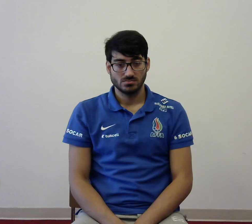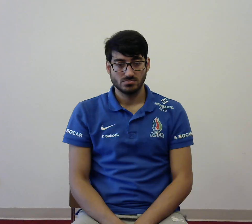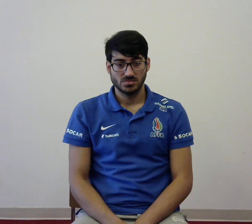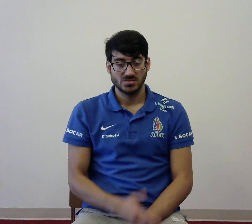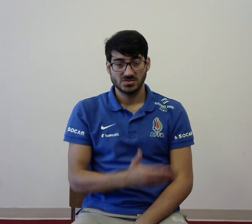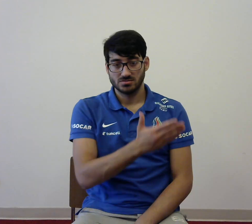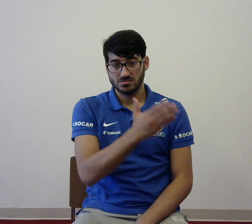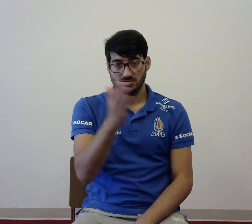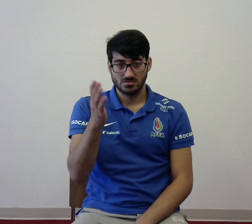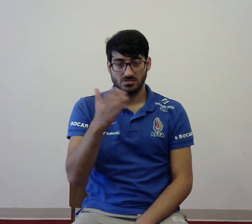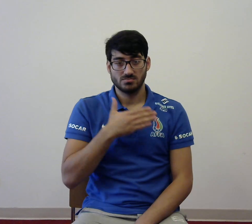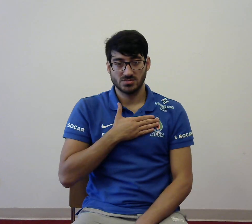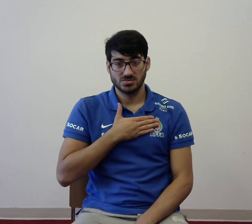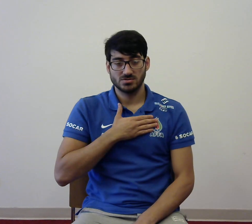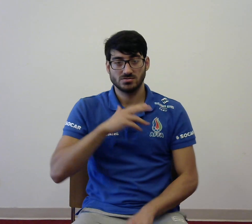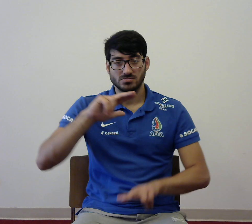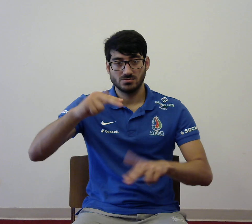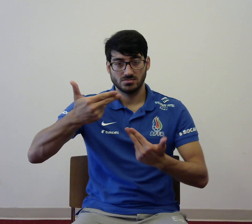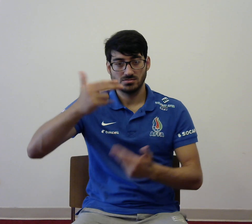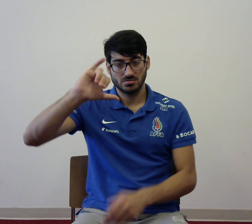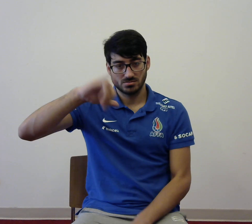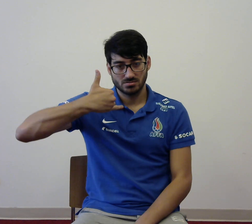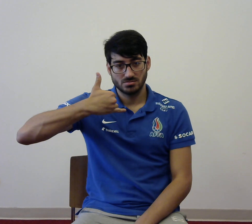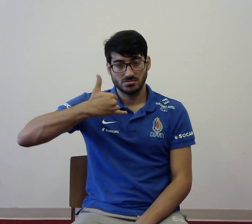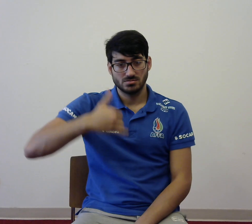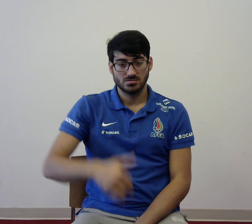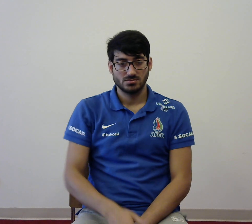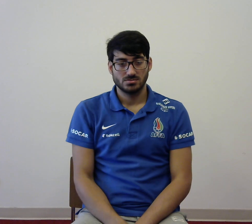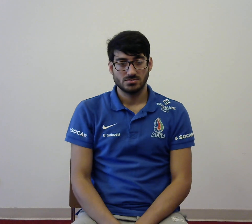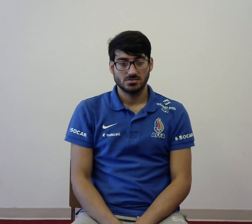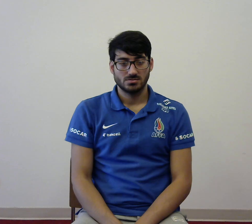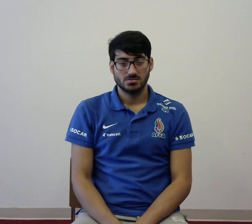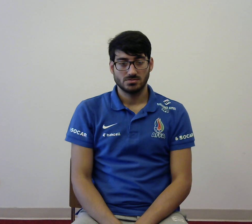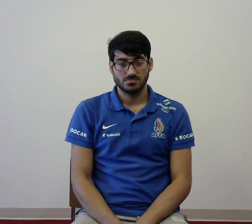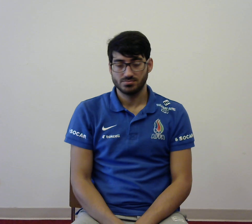Siz mənə video zəng edin